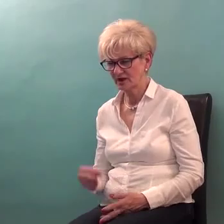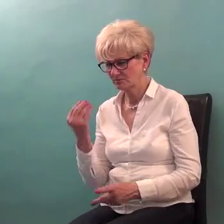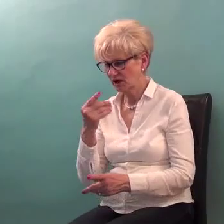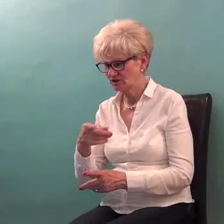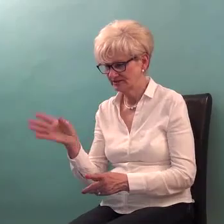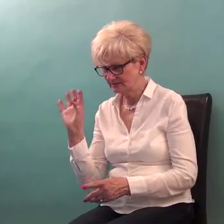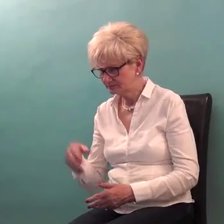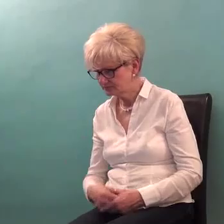Jadę nad morze.